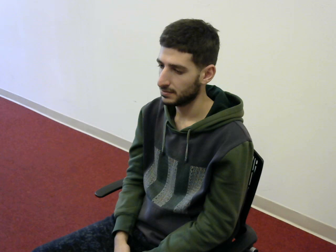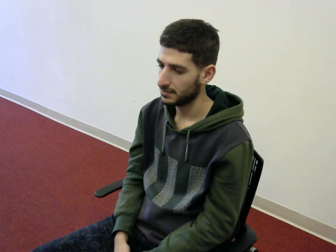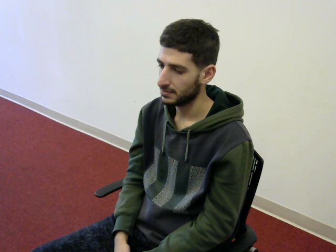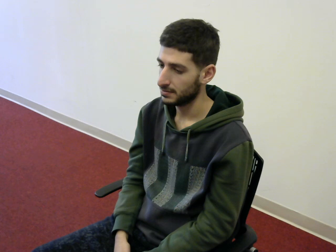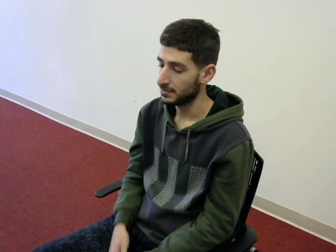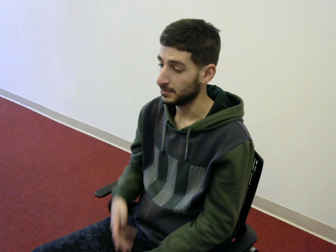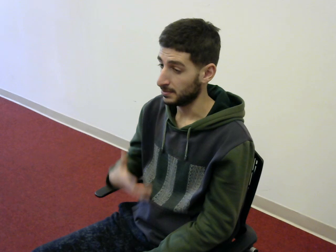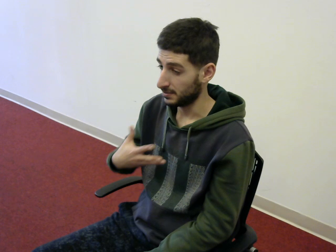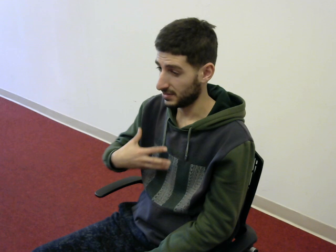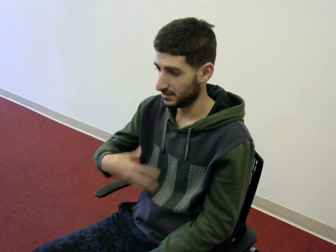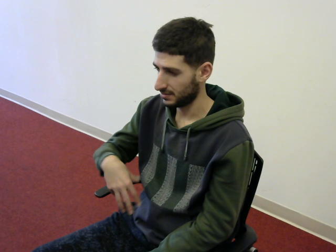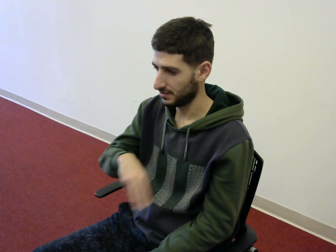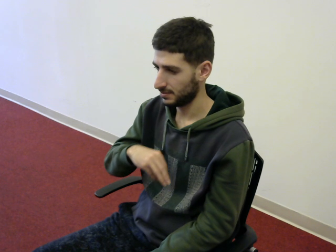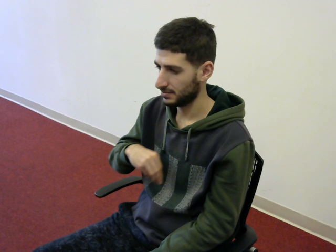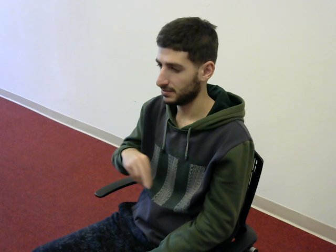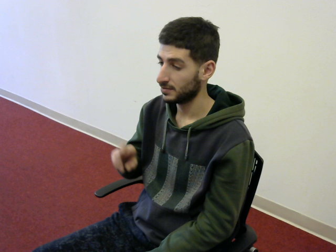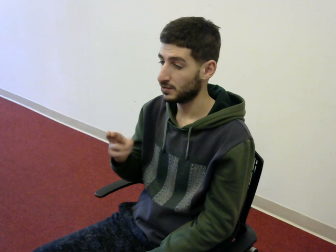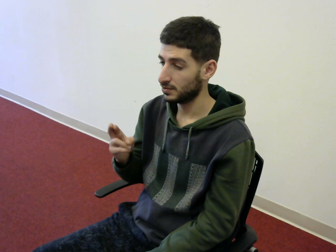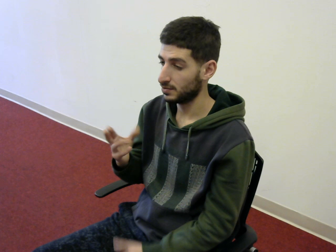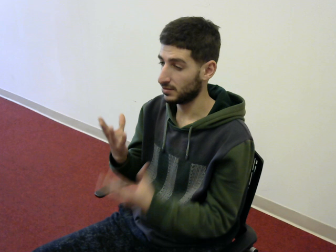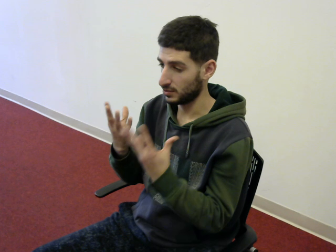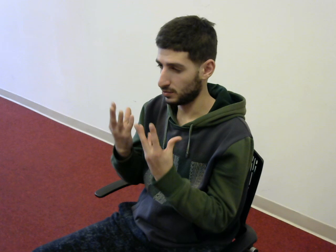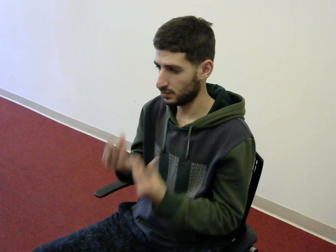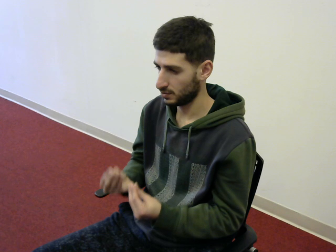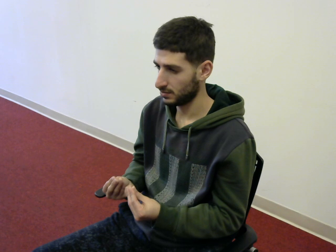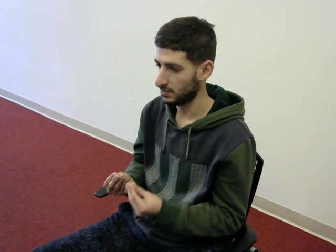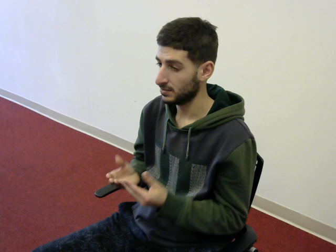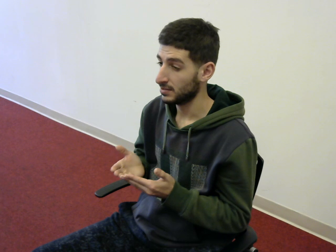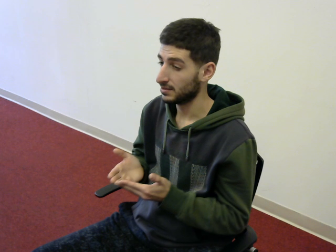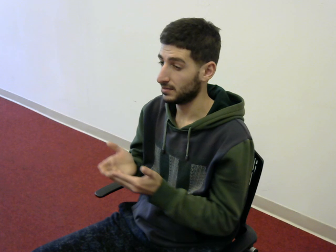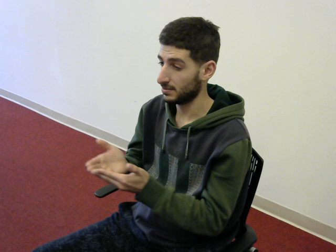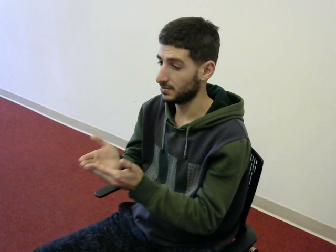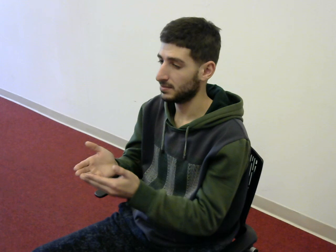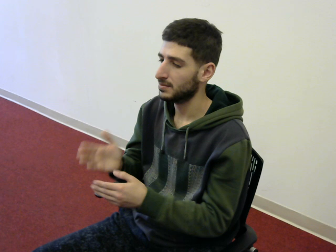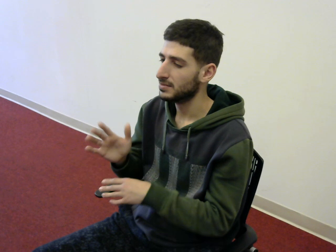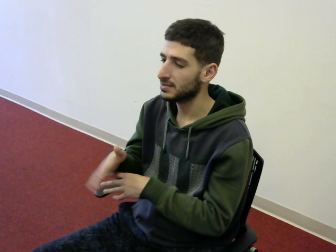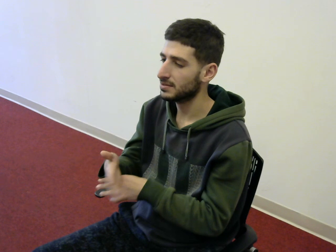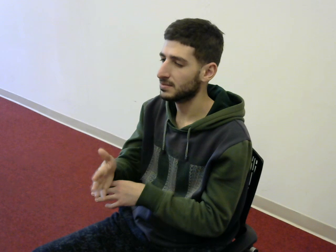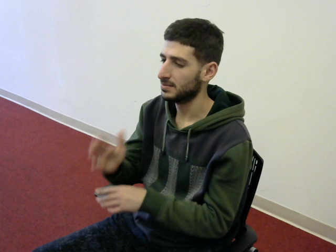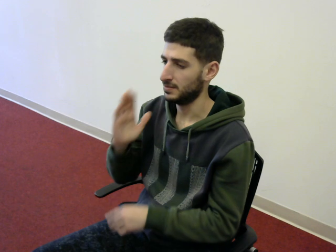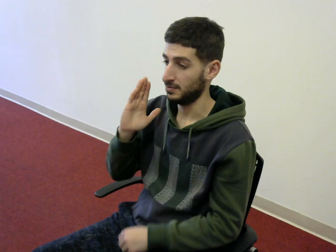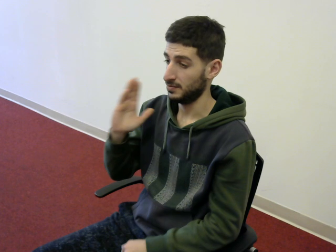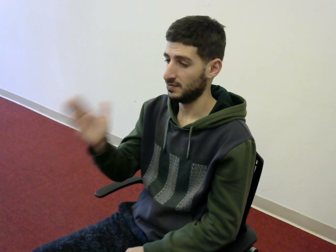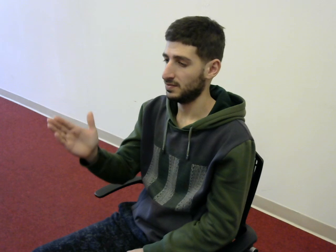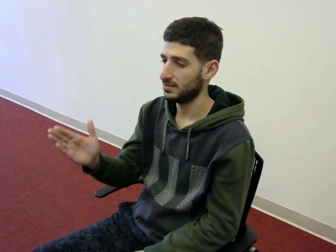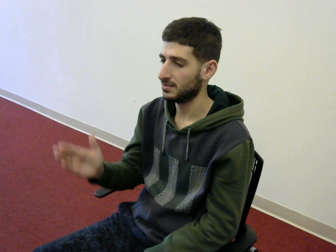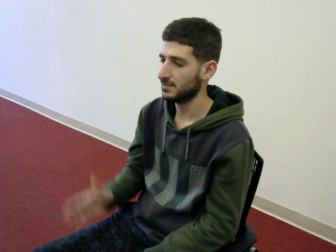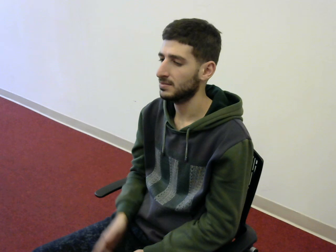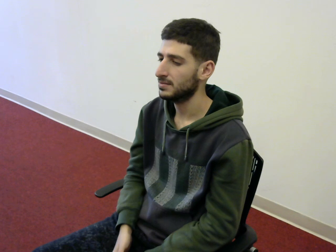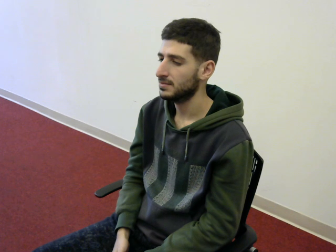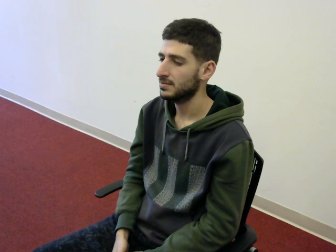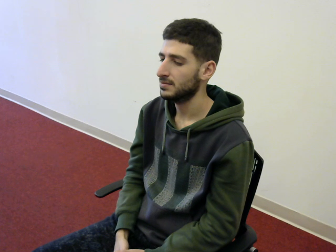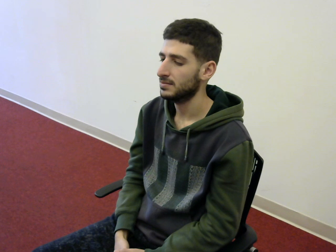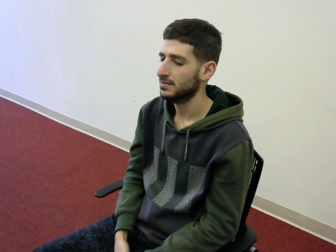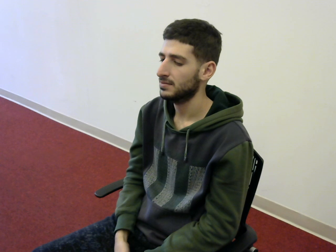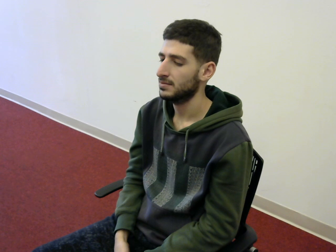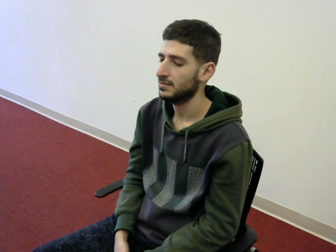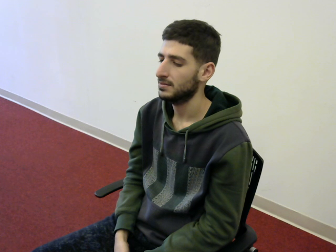Biz cümə günü gəmi gəzintisində olacağıq